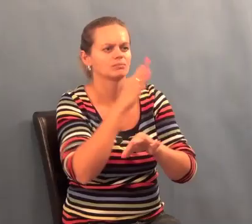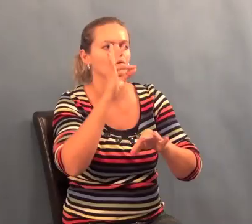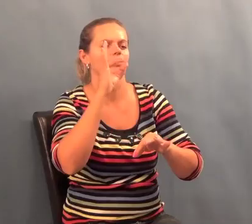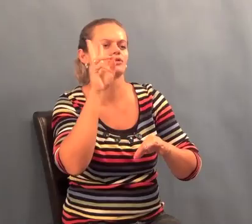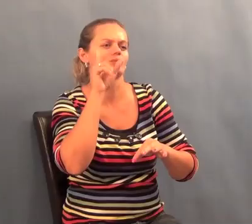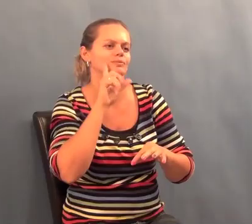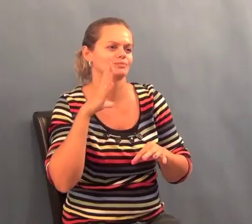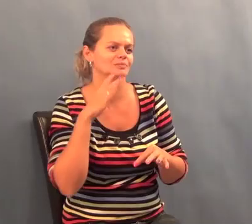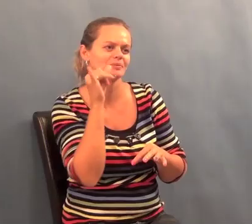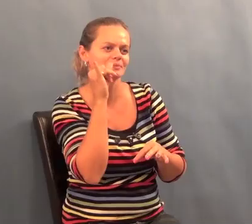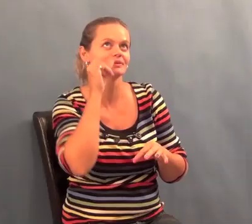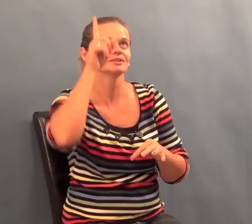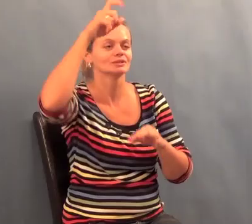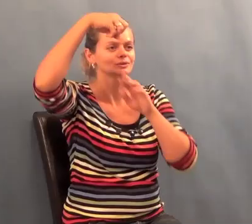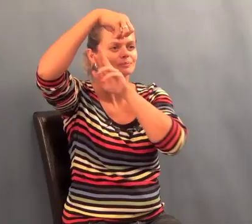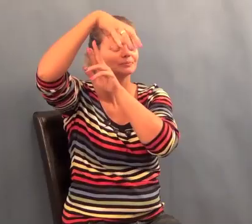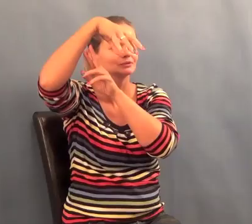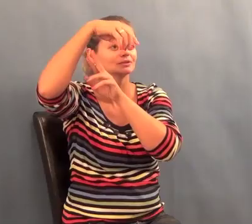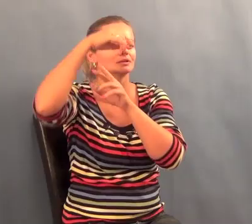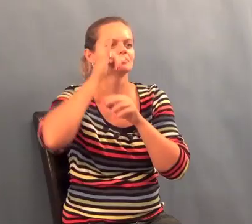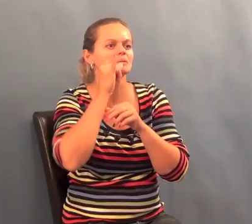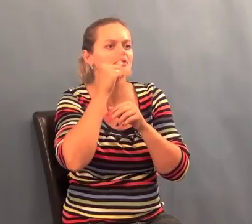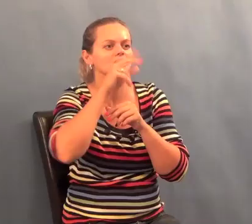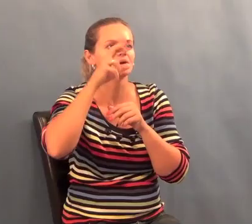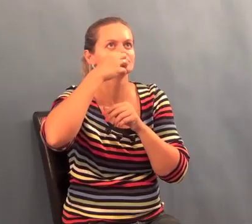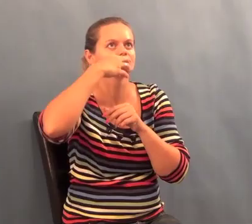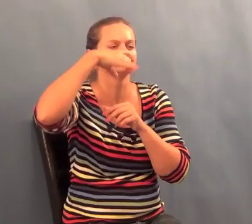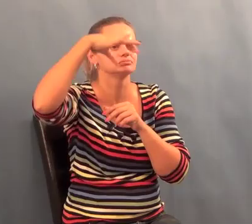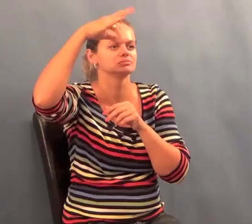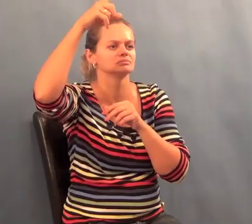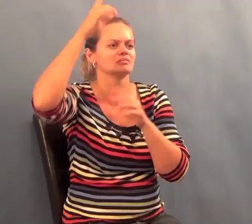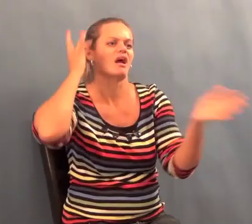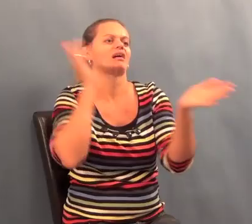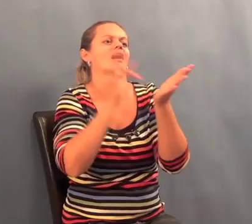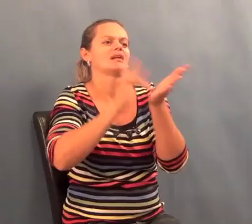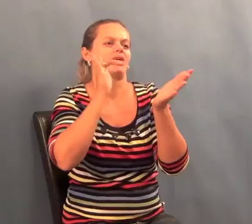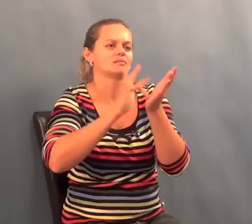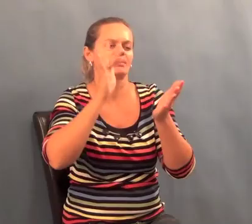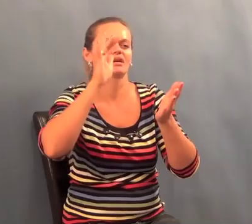Jakiś chłopak palił papierosa, czujnik wyczuł dym i włączył się alarm.